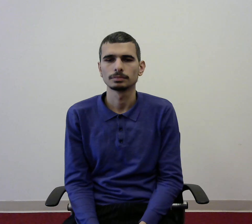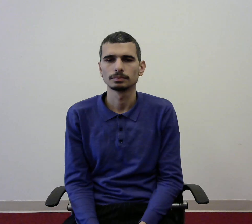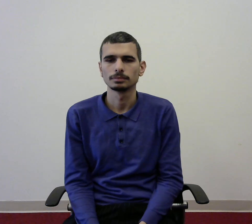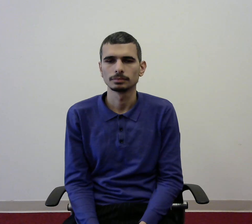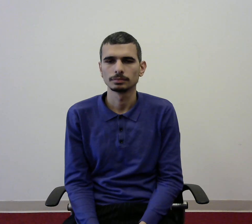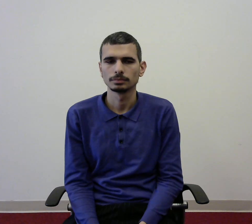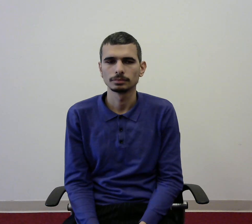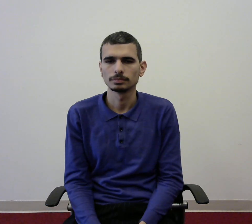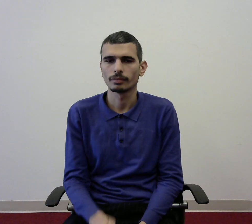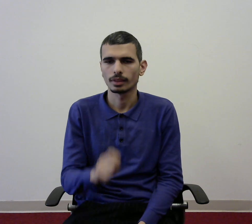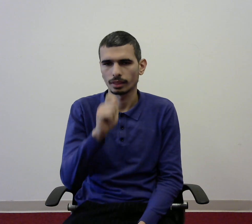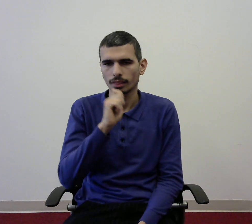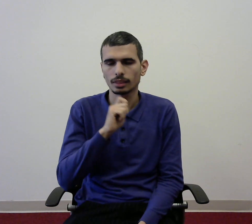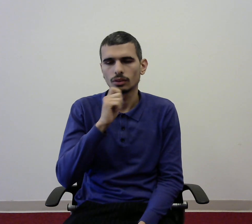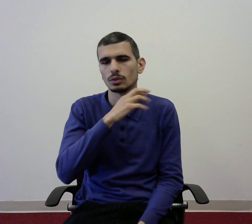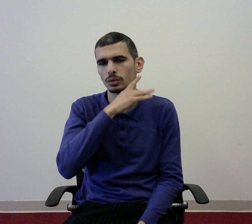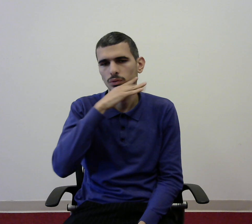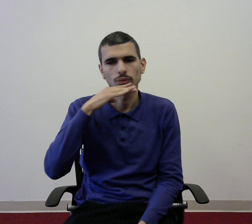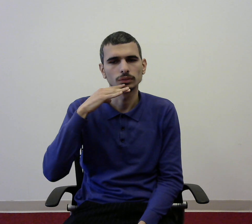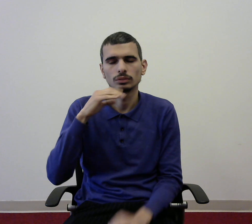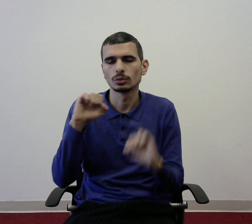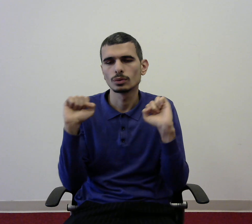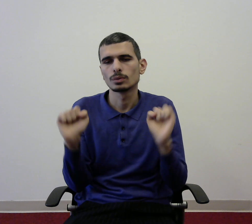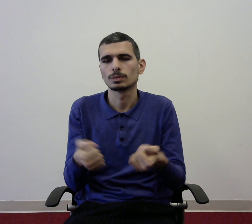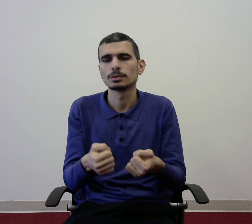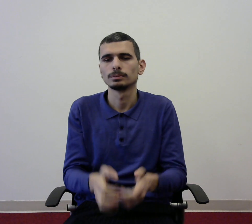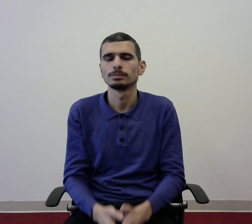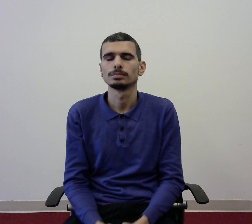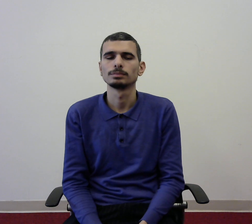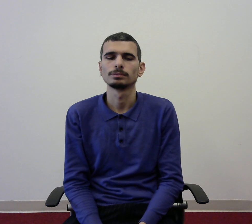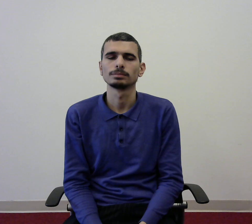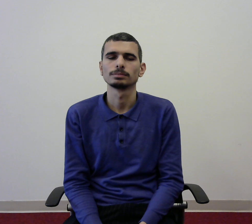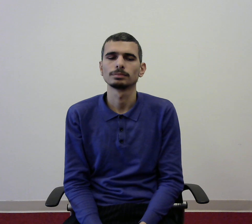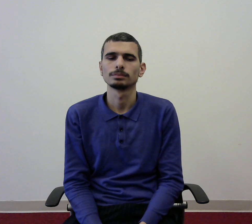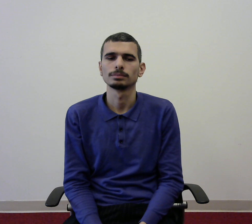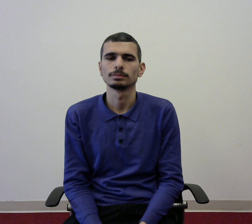Dondurma çox soyuqdur